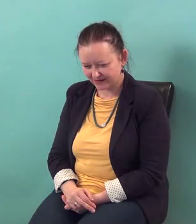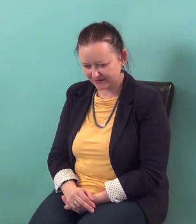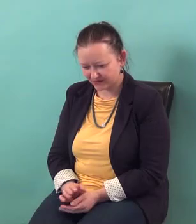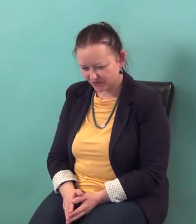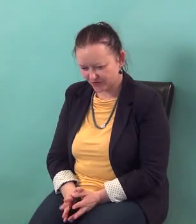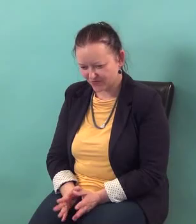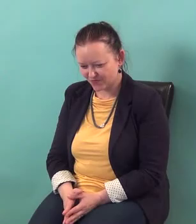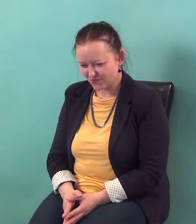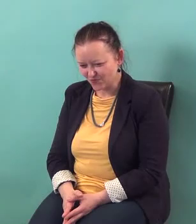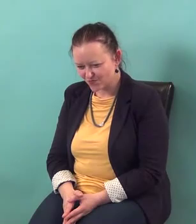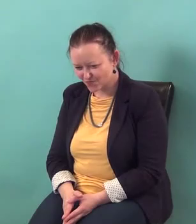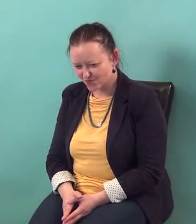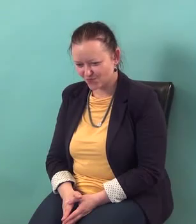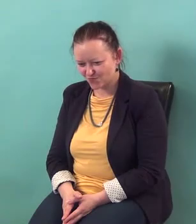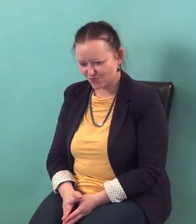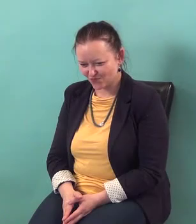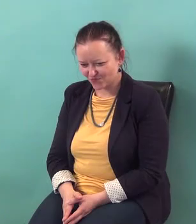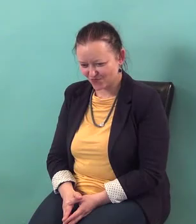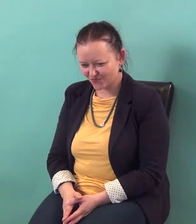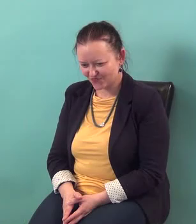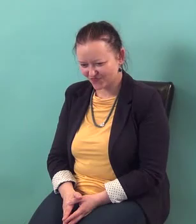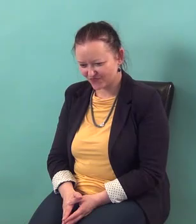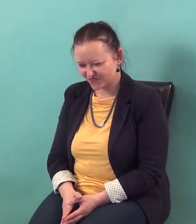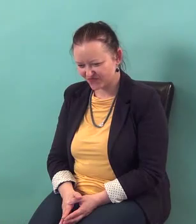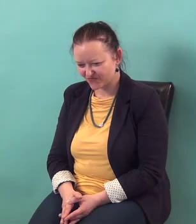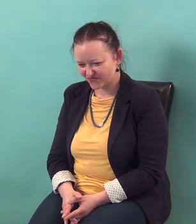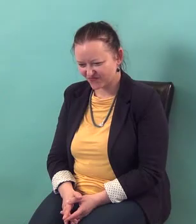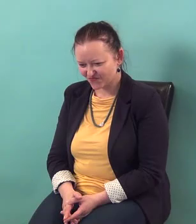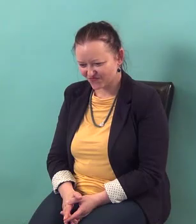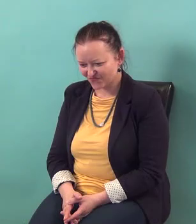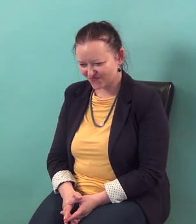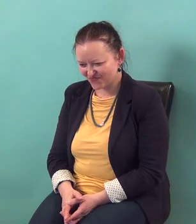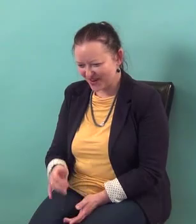Dziesiątego.